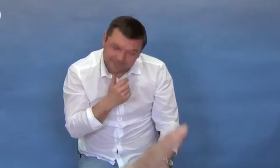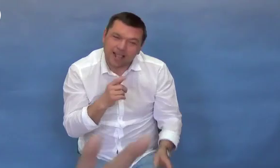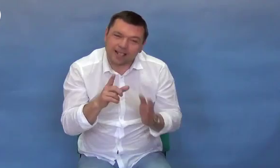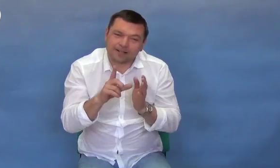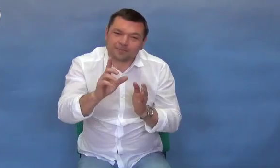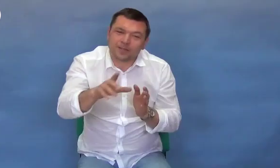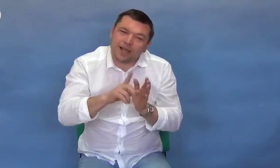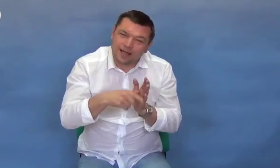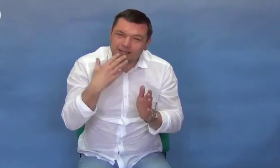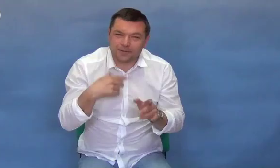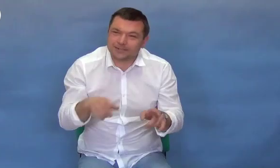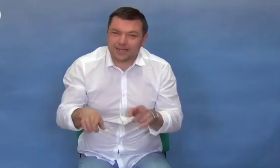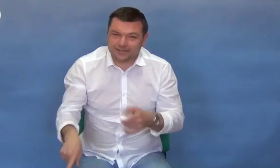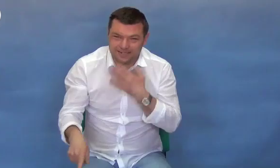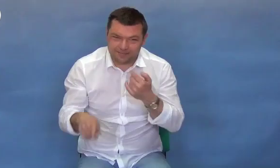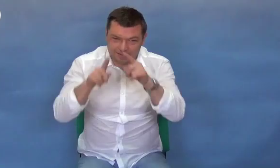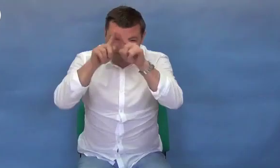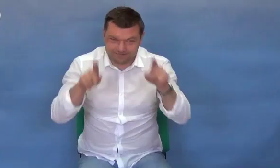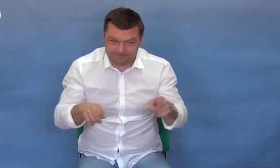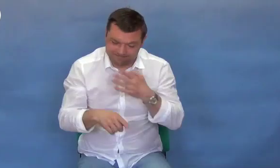Ale nie ma takiego znaku w kształcie trójkąta.